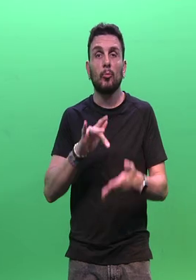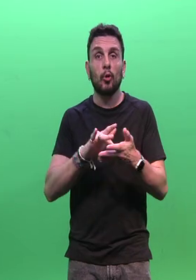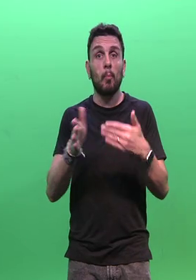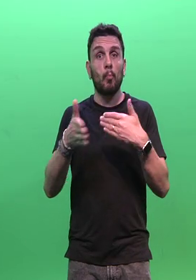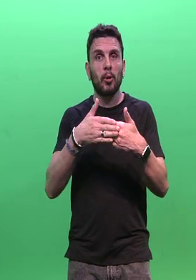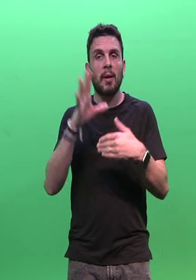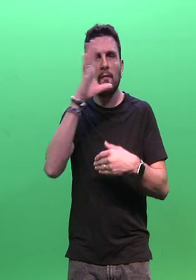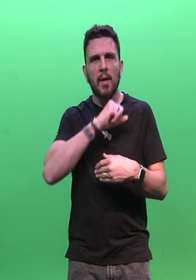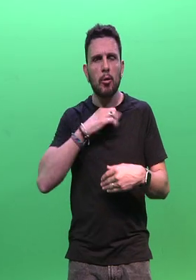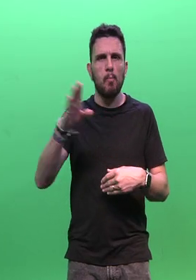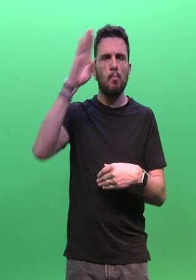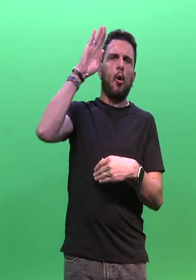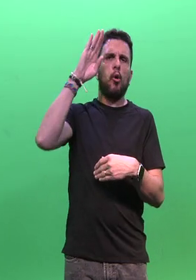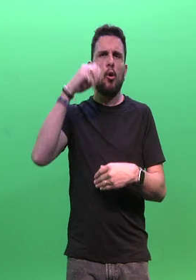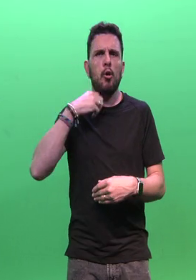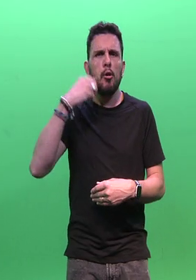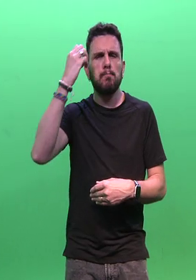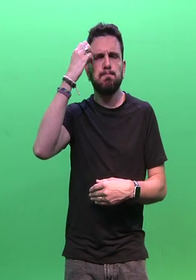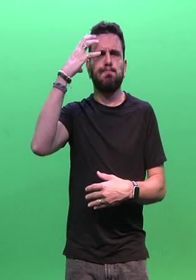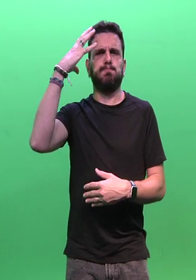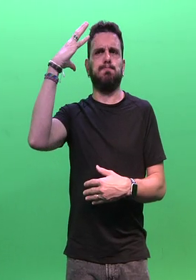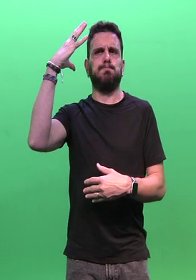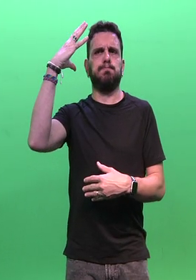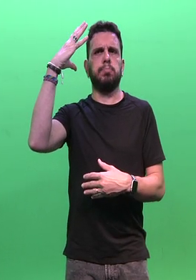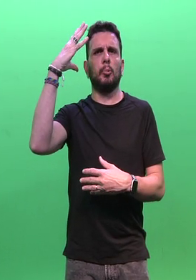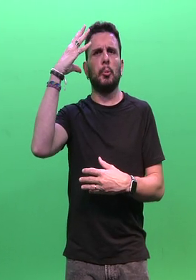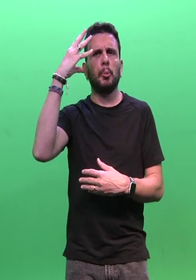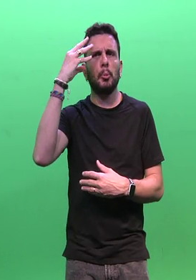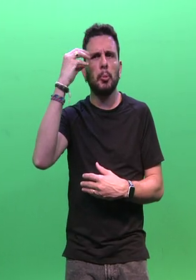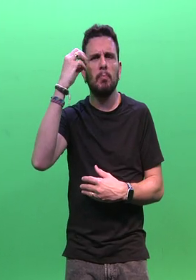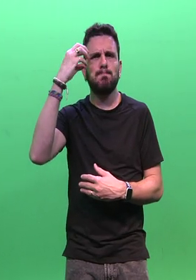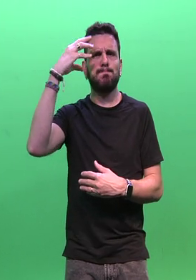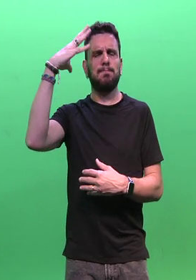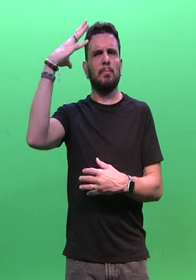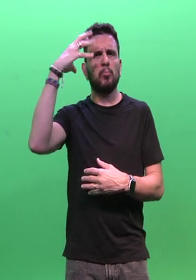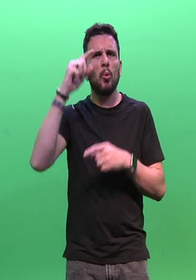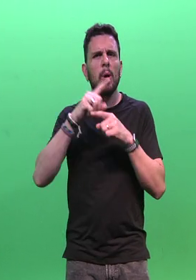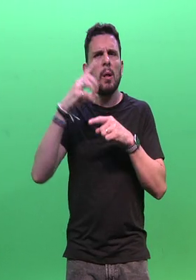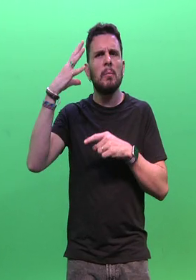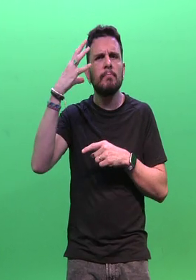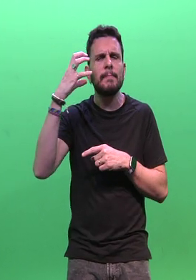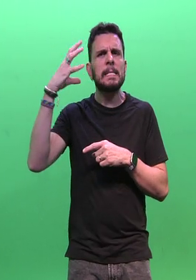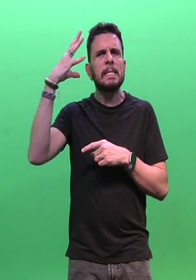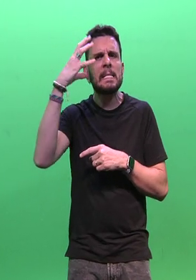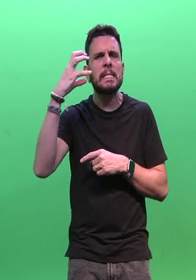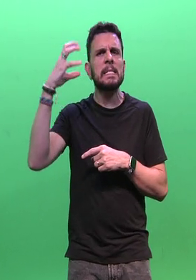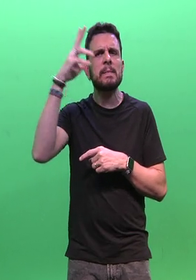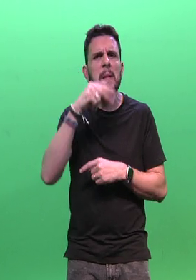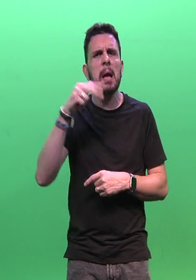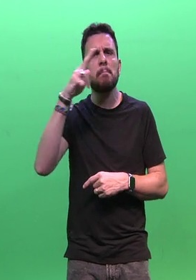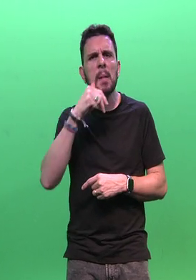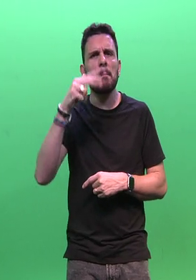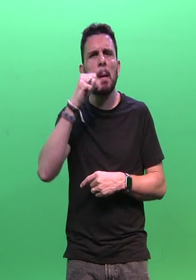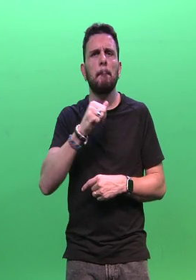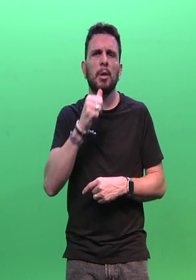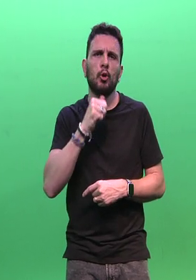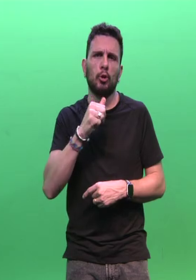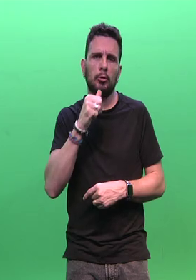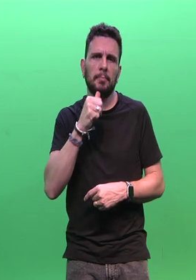Sense voler em vaig donar un cop amb la porta i se'm va inflar el cap, després es va desinflamar i es va tornar a inflar. Sento contraccions i em fa mal, vaig a pitjor.